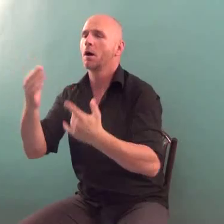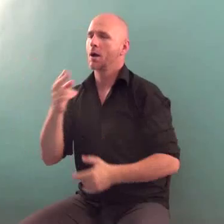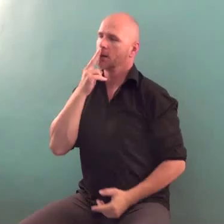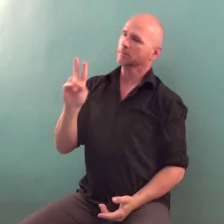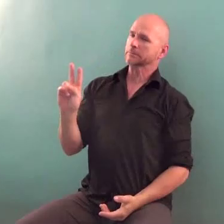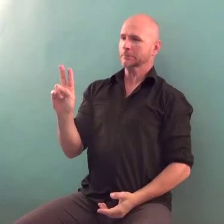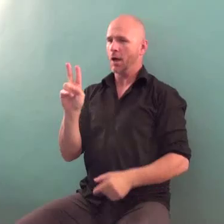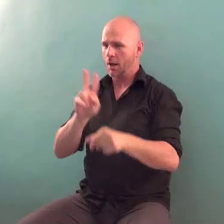Charlie Chaplin pokazuje na palcach, że dwa.